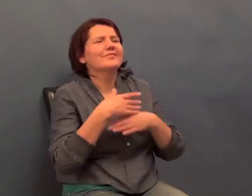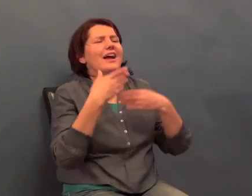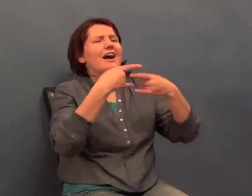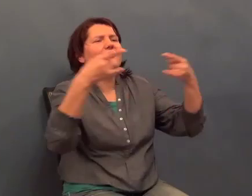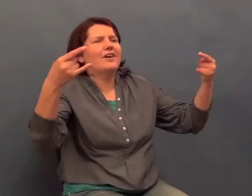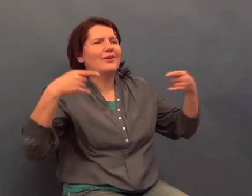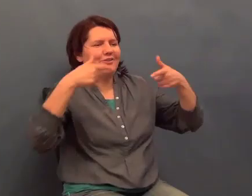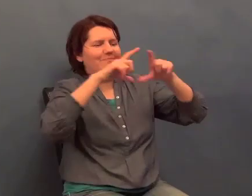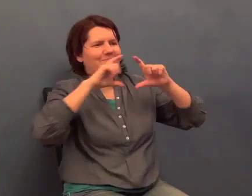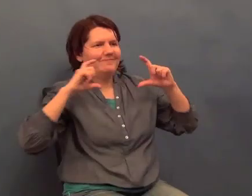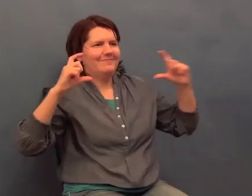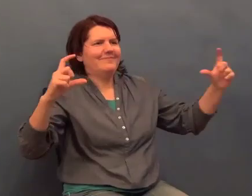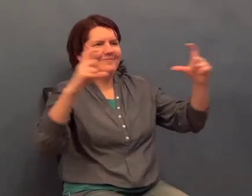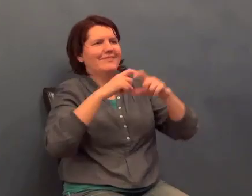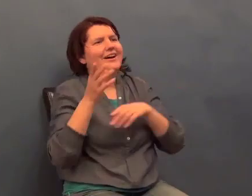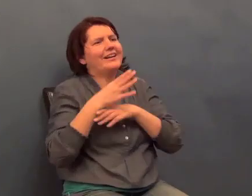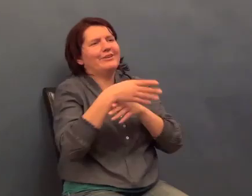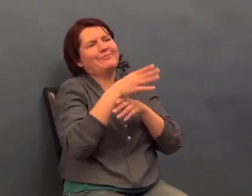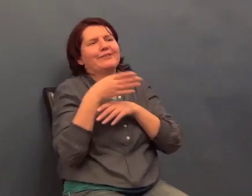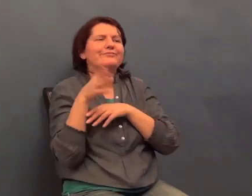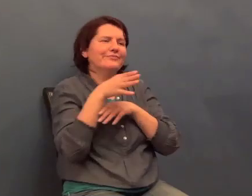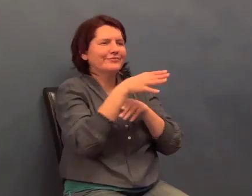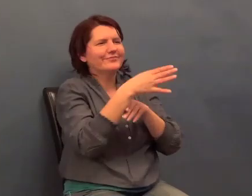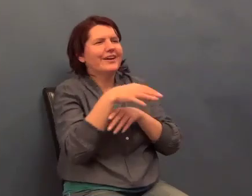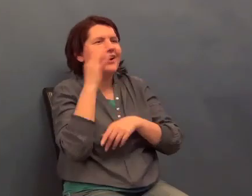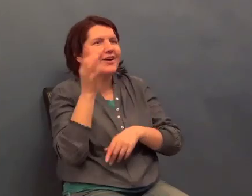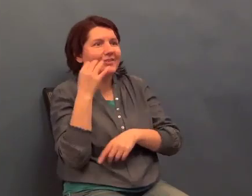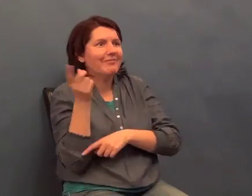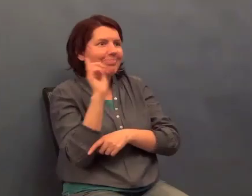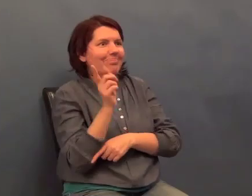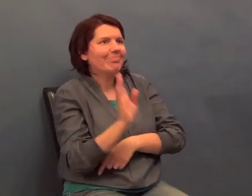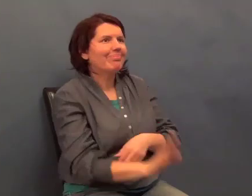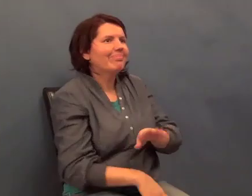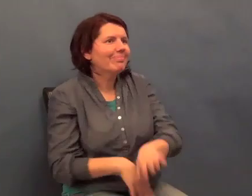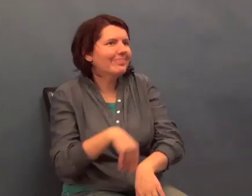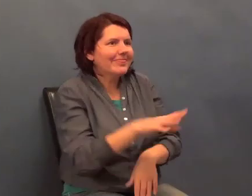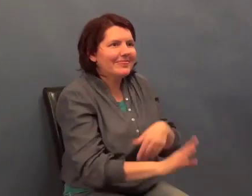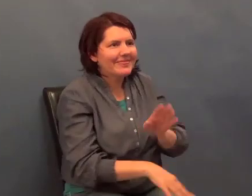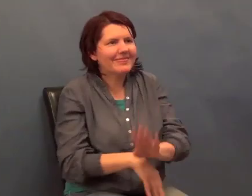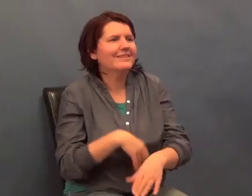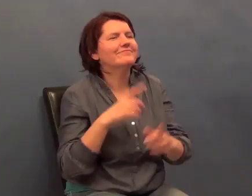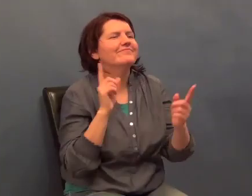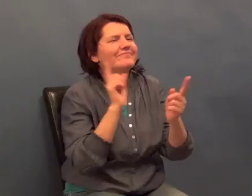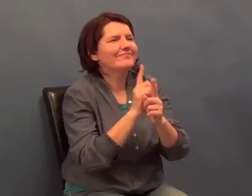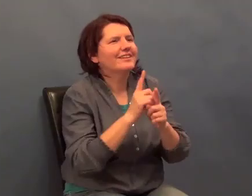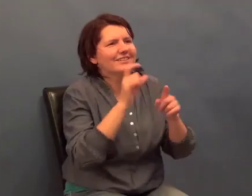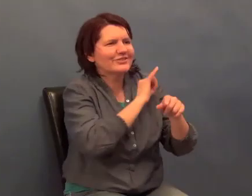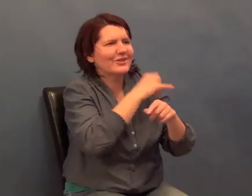Ryba pływa sobie w akwarium, obok przechodzi kot.